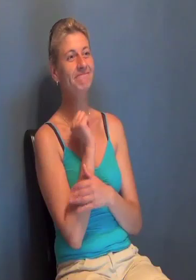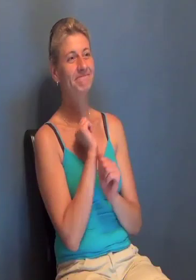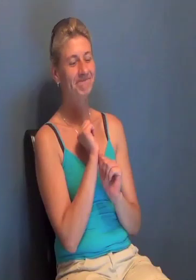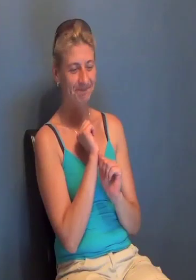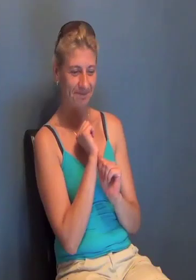Ach.